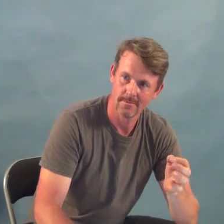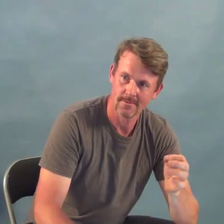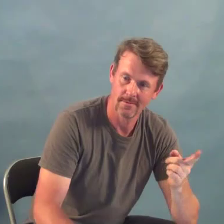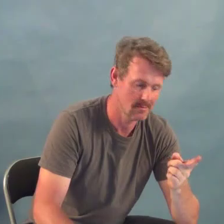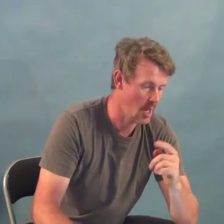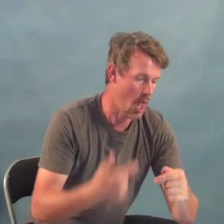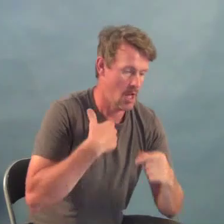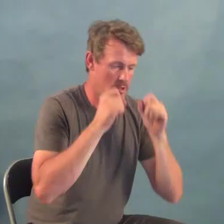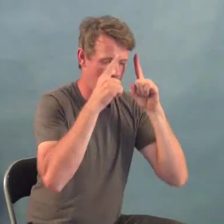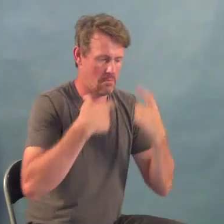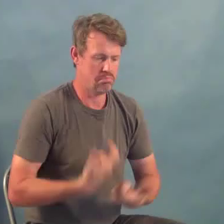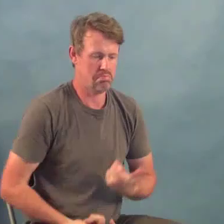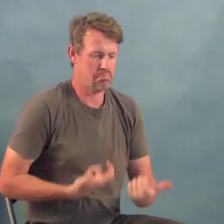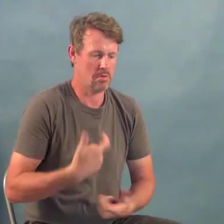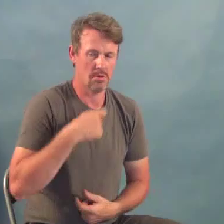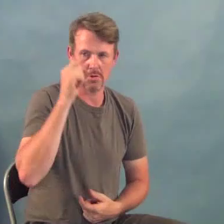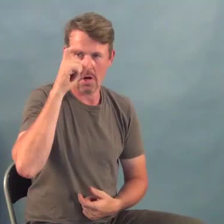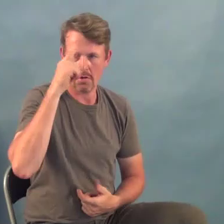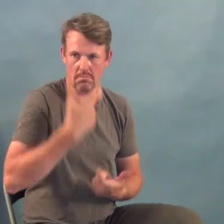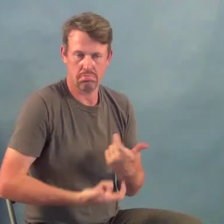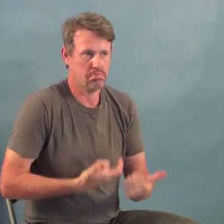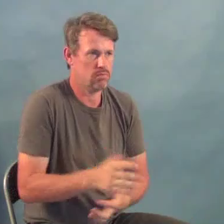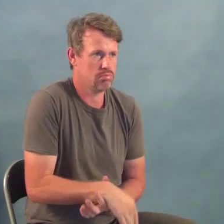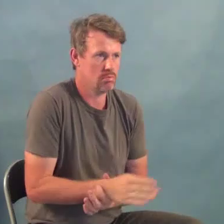Ja rano nic nie robię, mam pusty kalendarz.